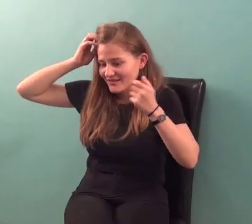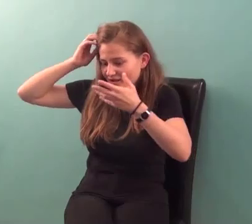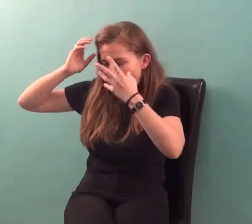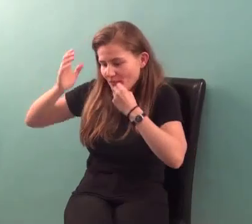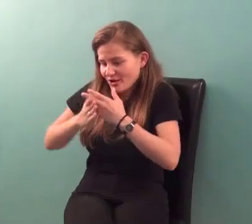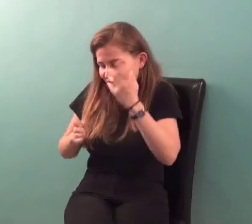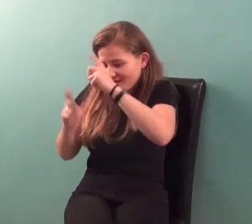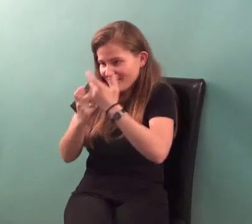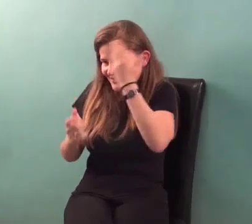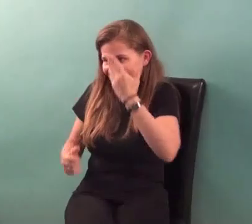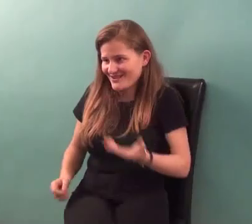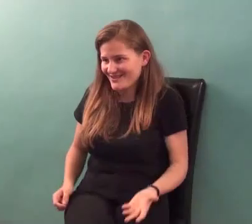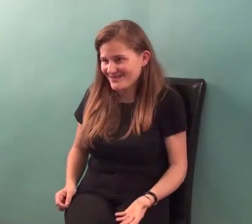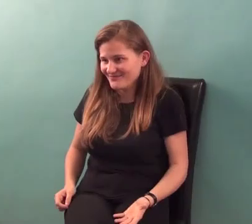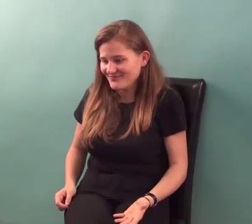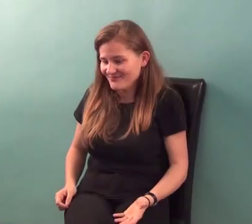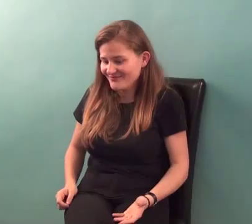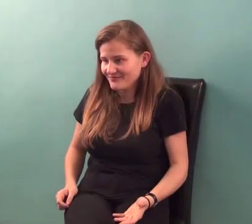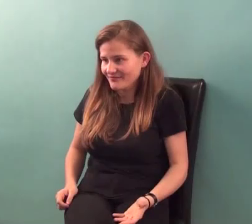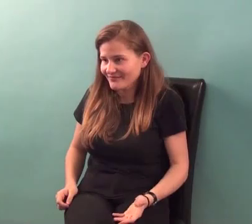Obraz jest tylko na czarno.